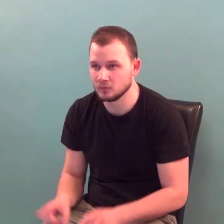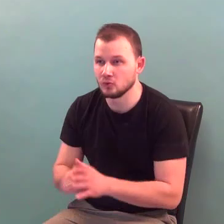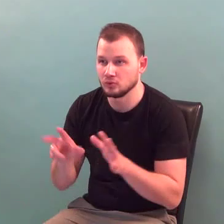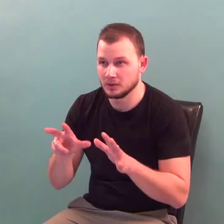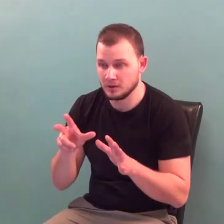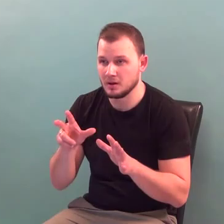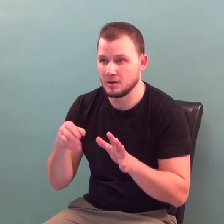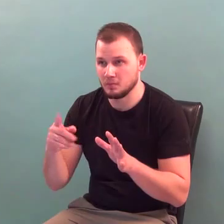Do ósmej.